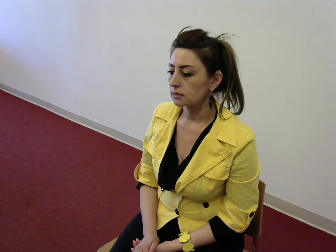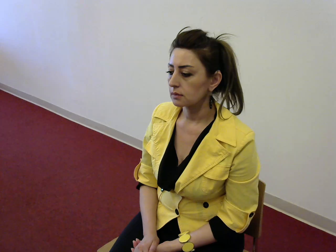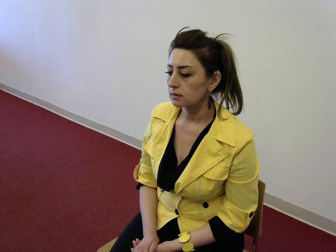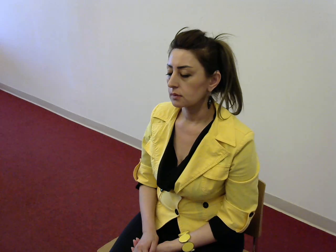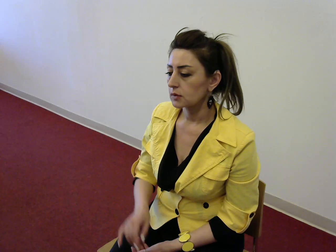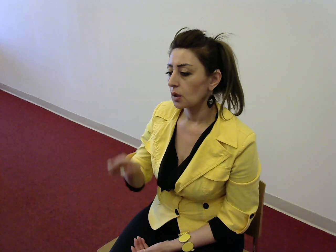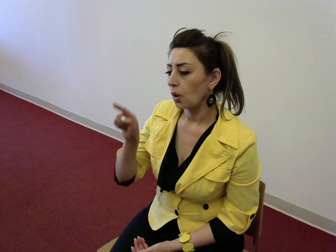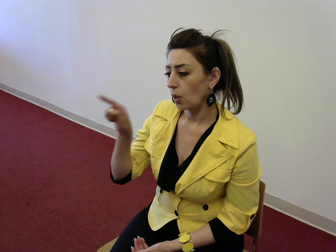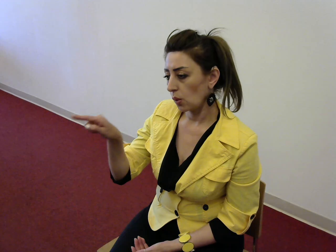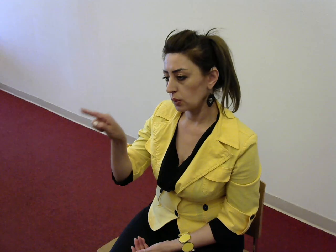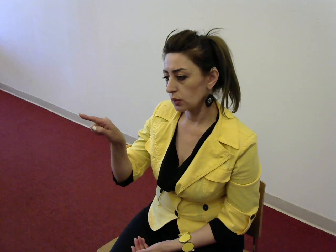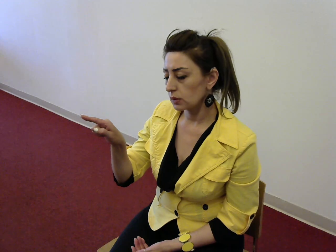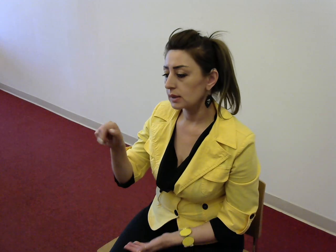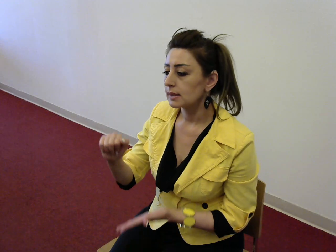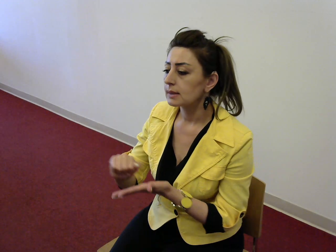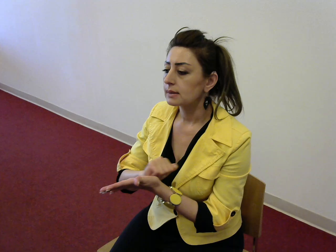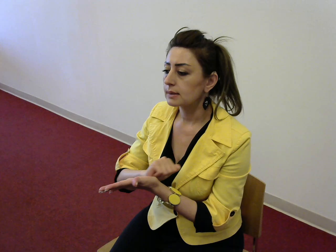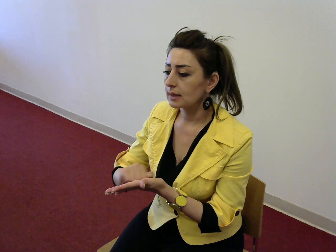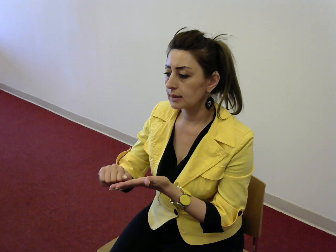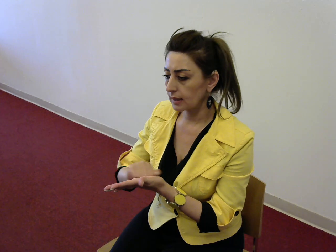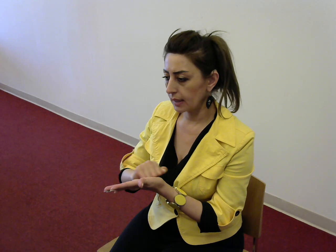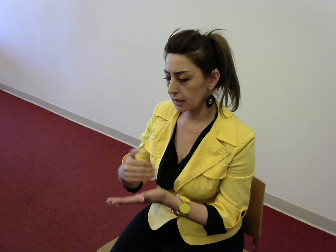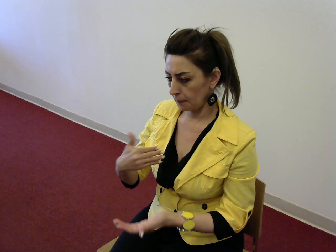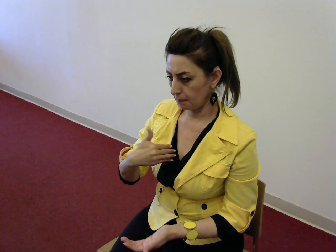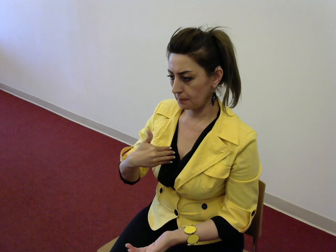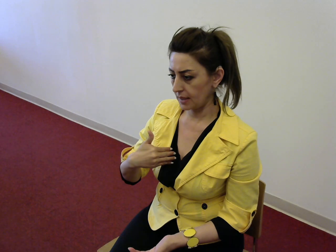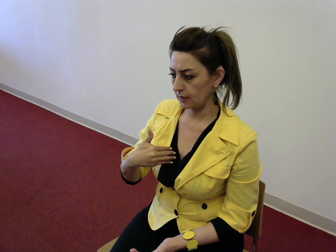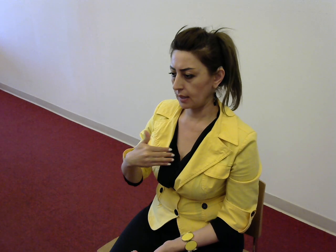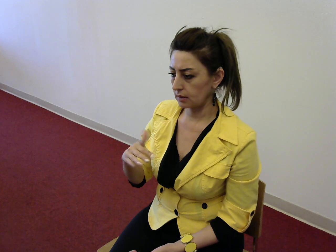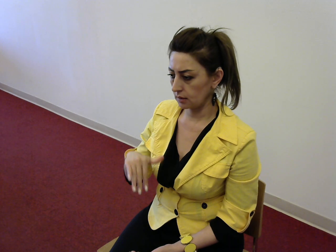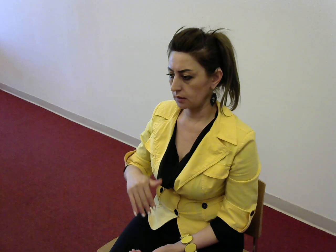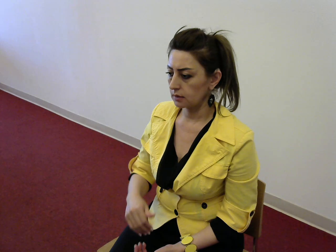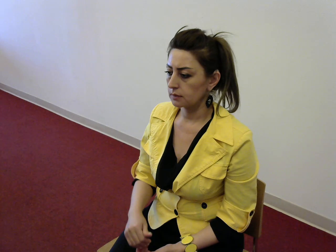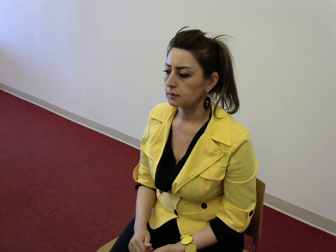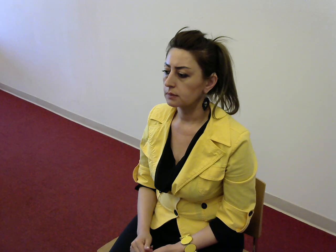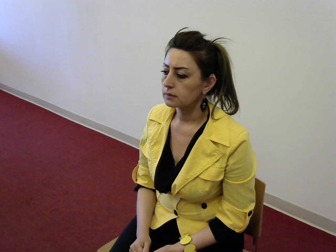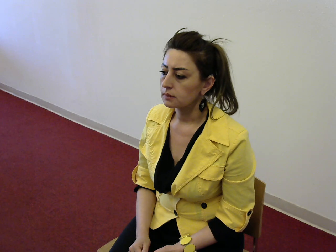Onun sənədləri məndədir